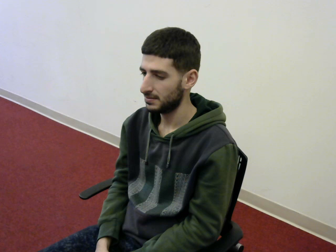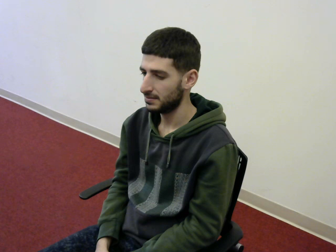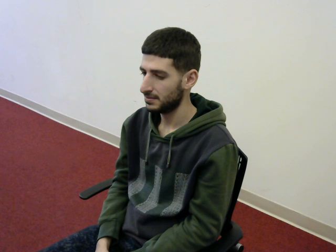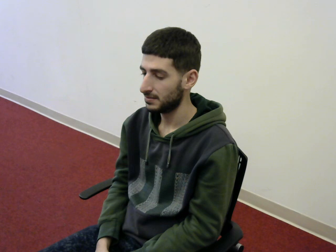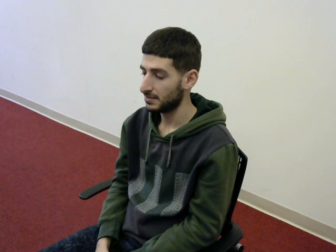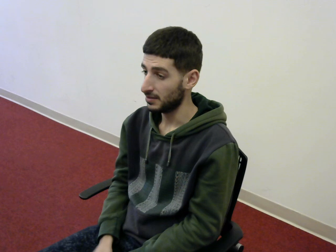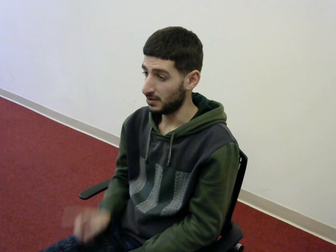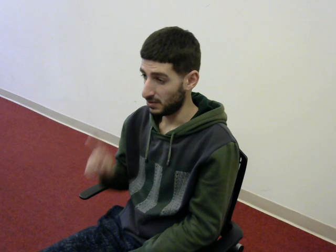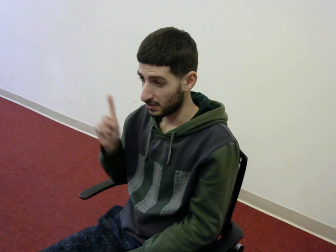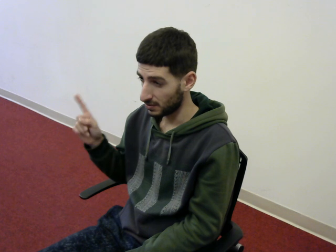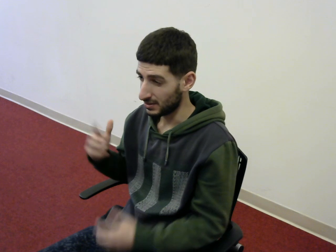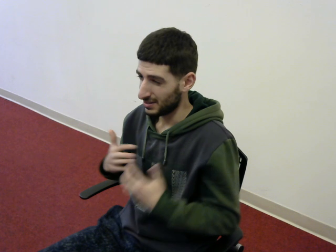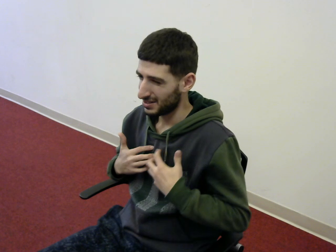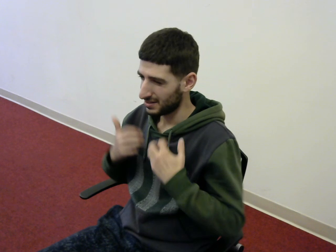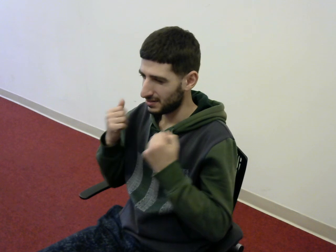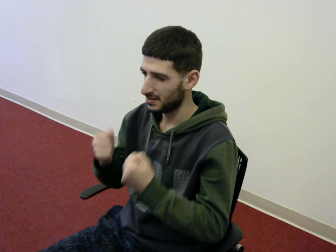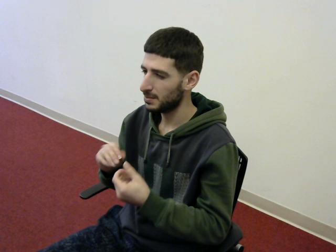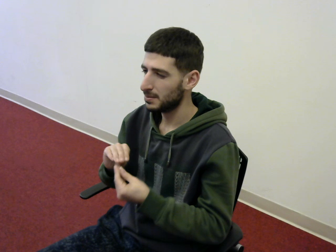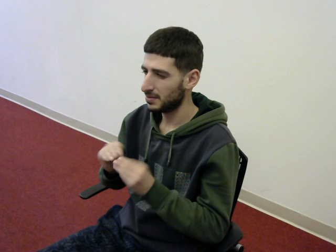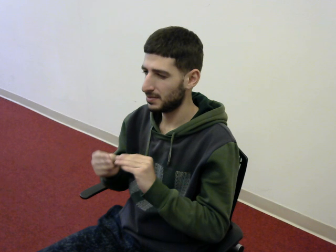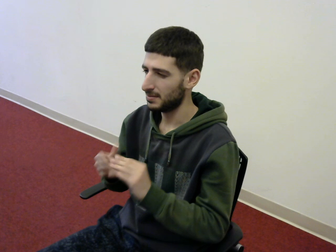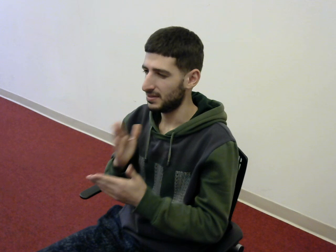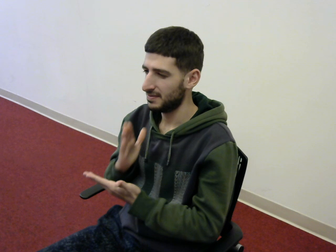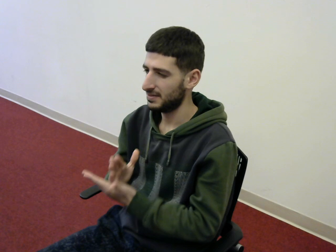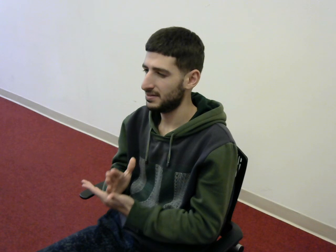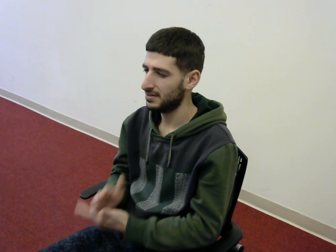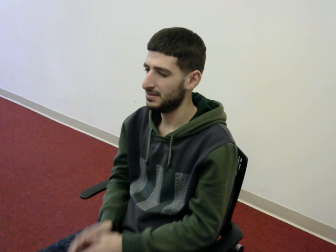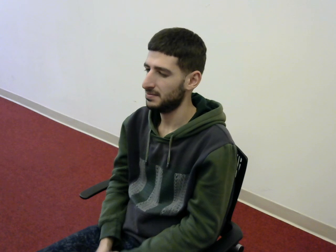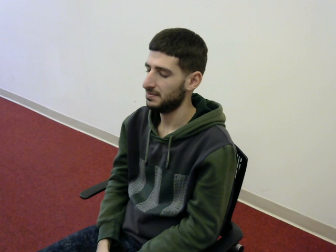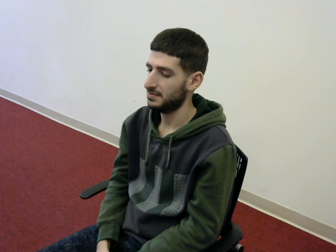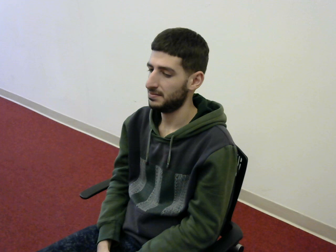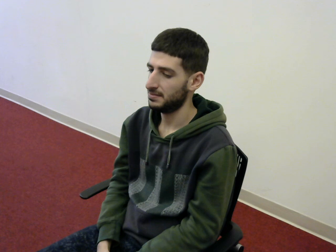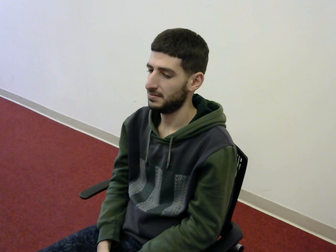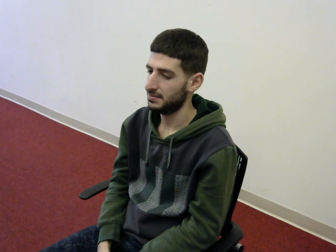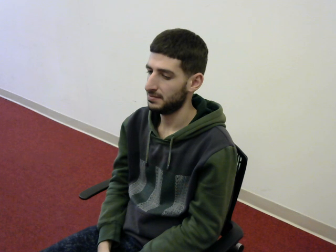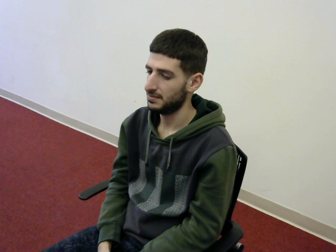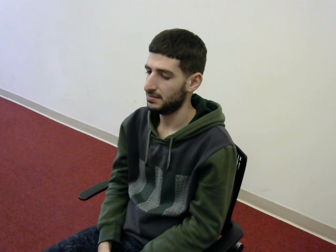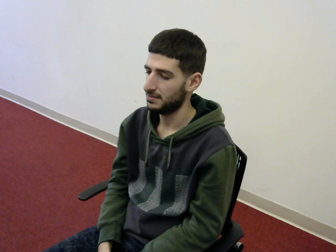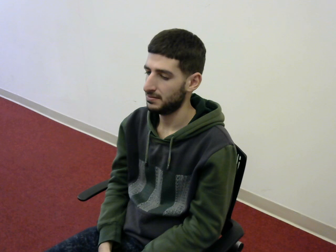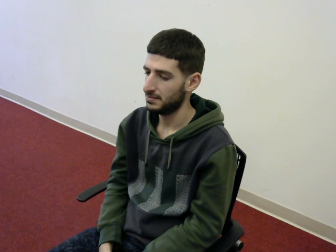Onun sağlamlıq problemi var